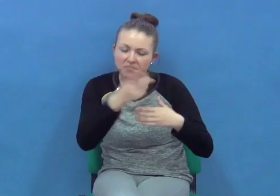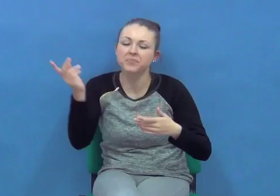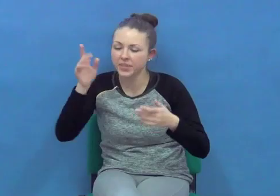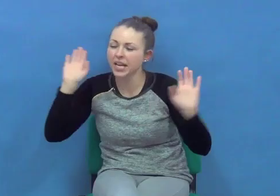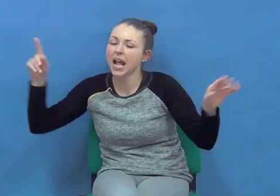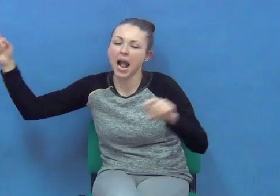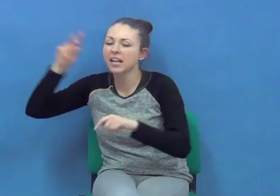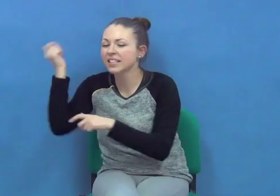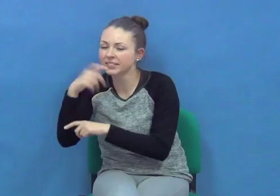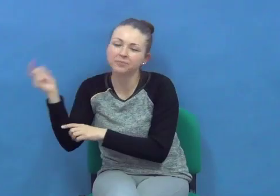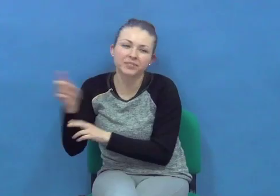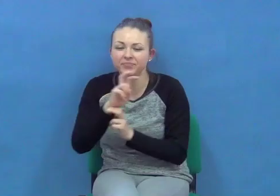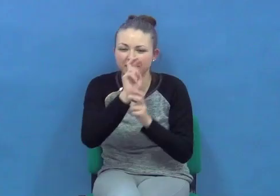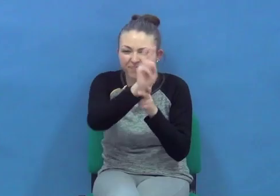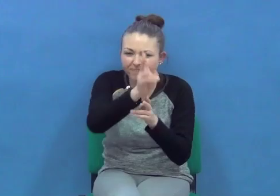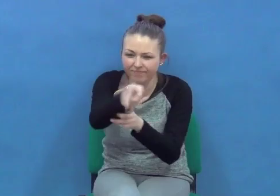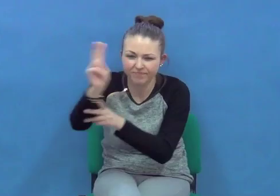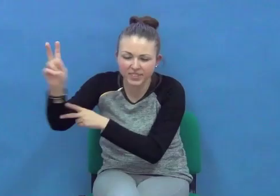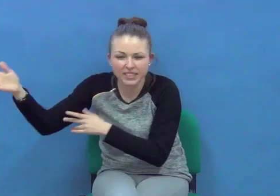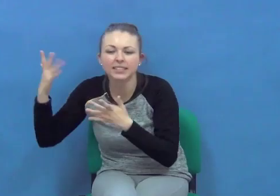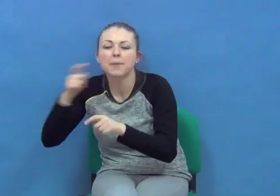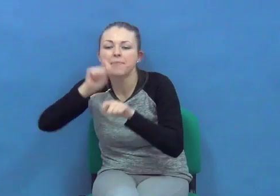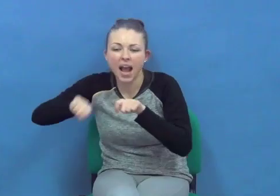Strażacy wchodzili do każdego pokoju po kolei, żeby sprawdzić.